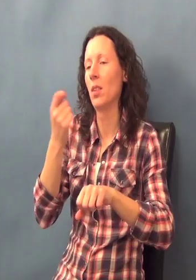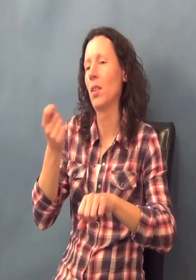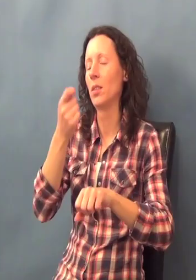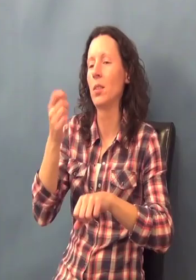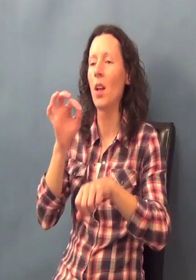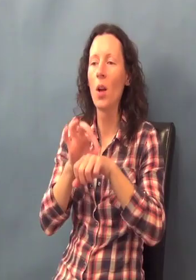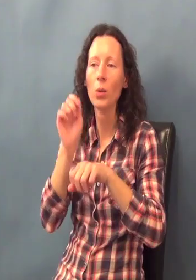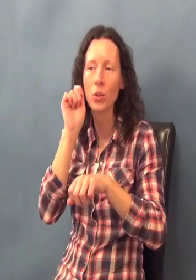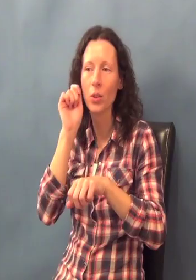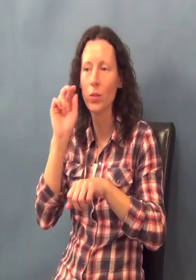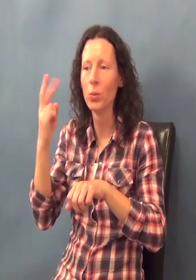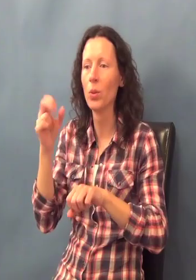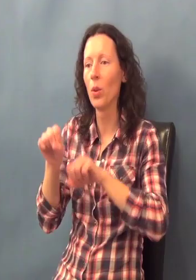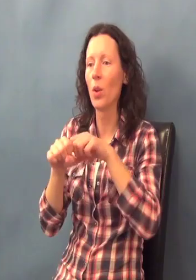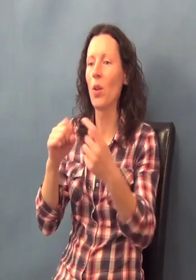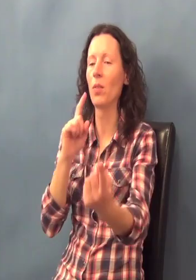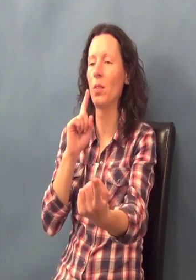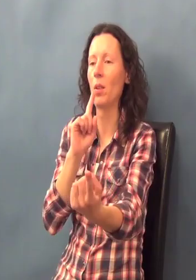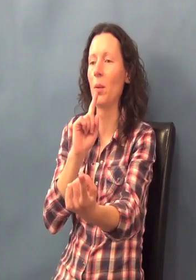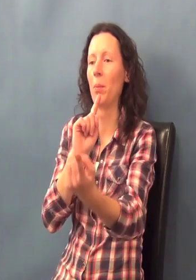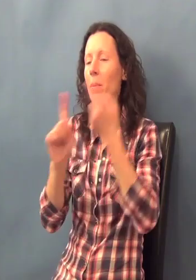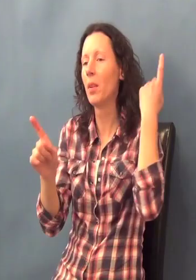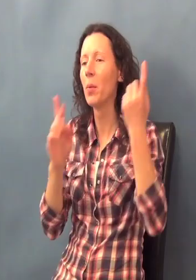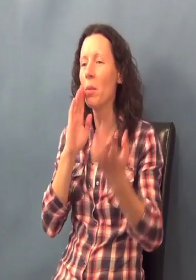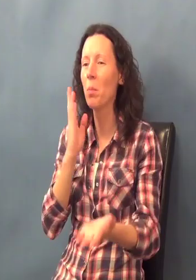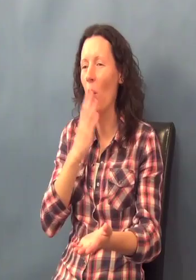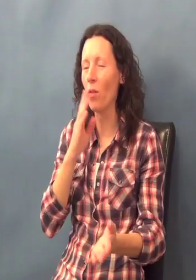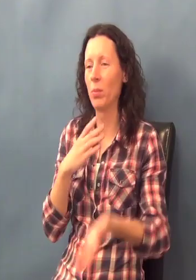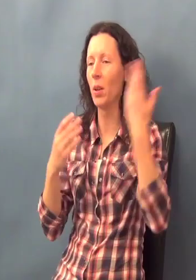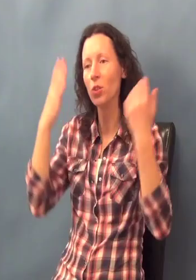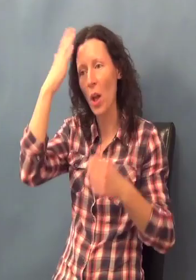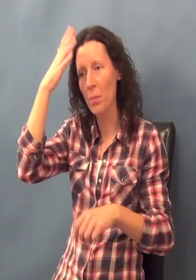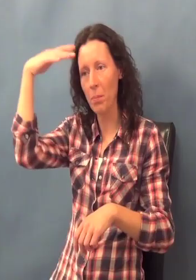W pewnym momencie, z naprzeciwka, jedzie na rowerze dziewczyna, mijają się, podmuch powietrza strąca kapelusz z głowy.